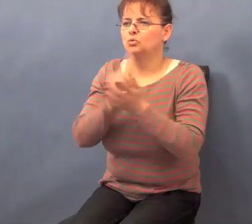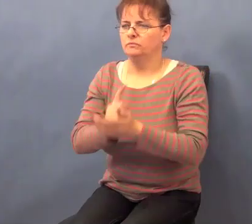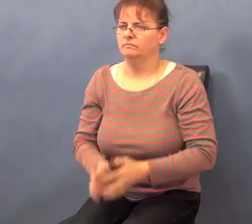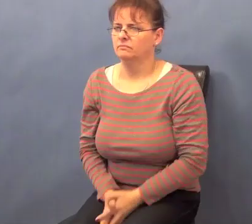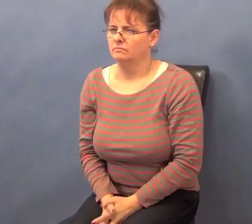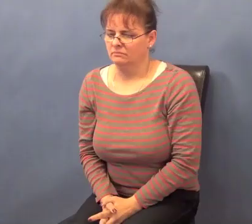Bo nie zdążył.